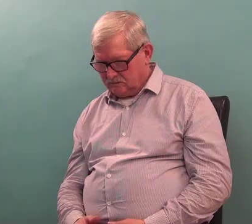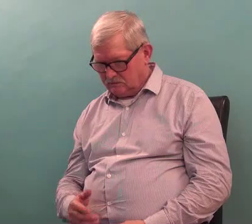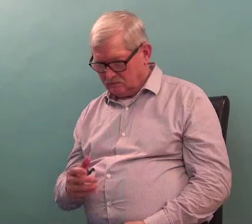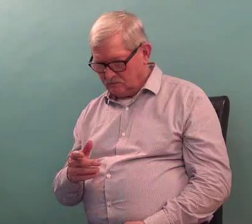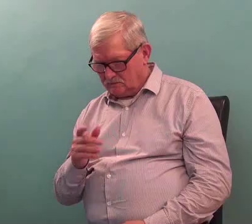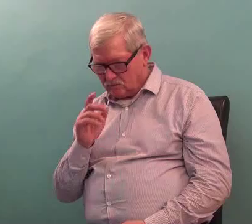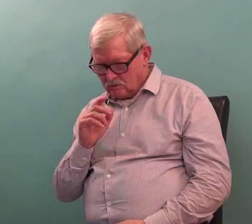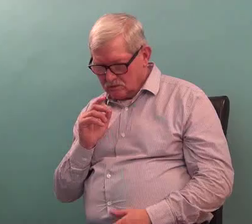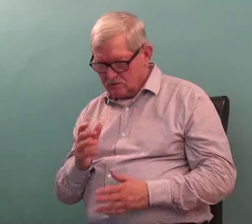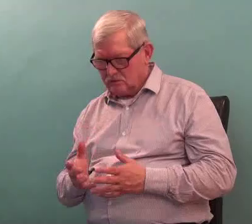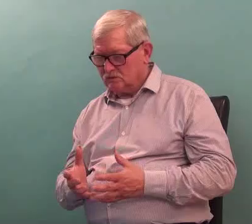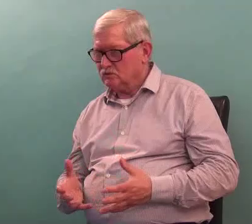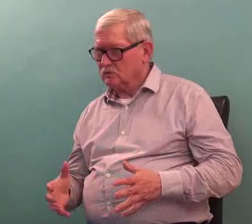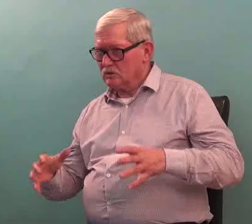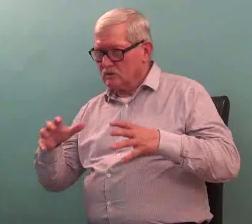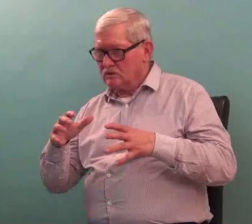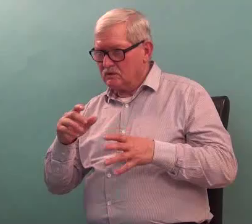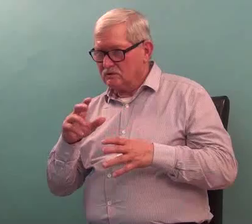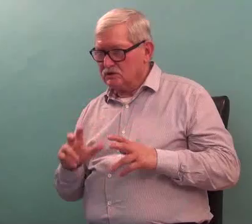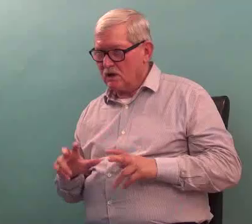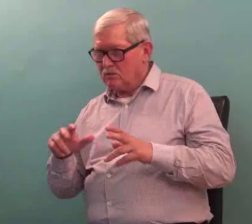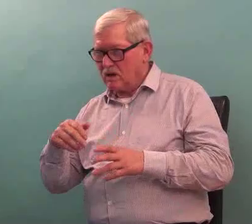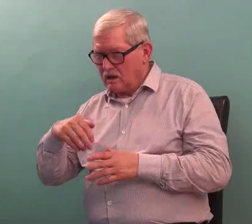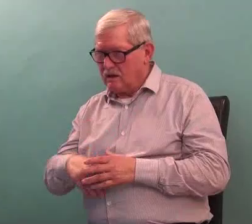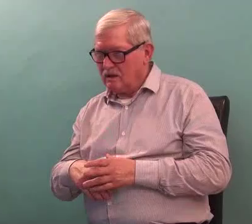Chłopiec ma słój, w którym siedzi żaba.